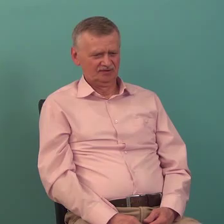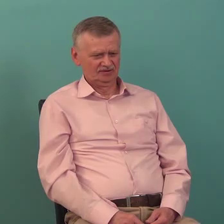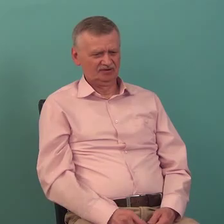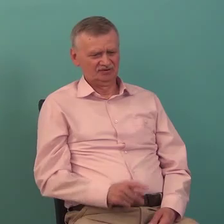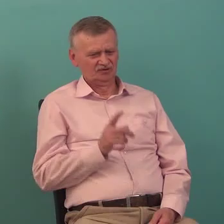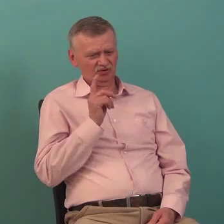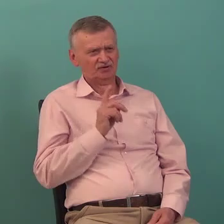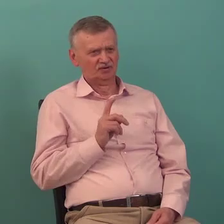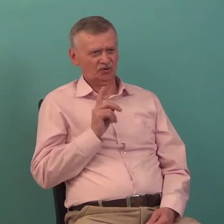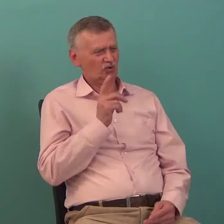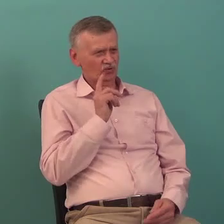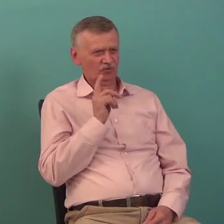Uwaga.